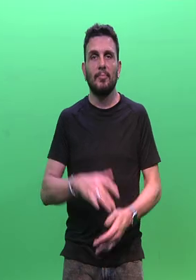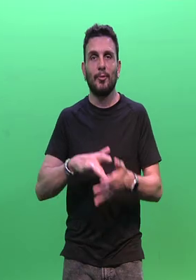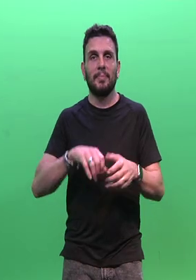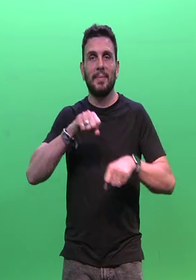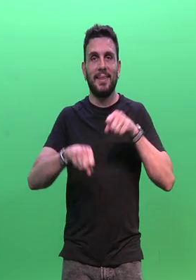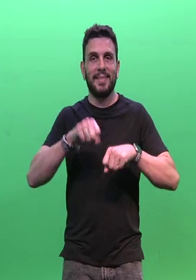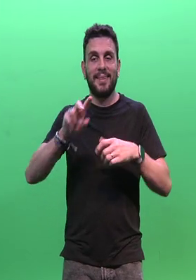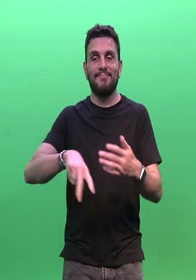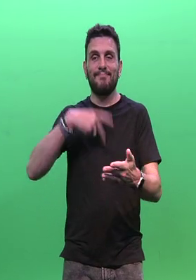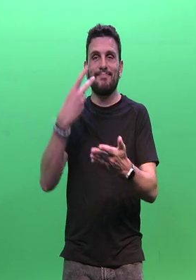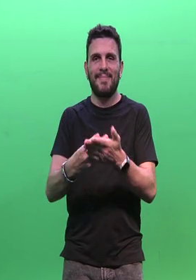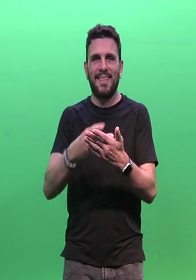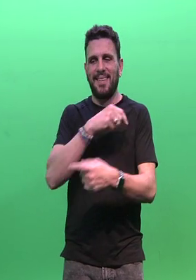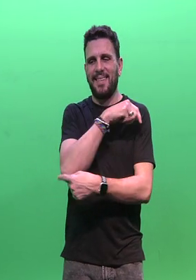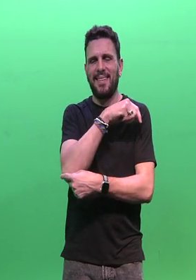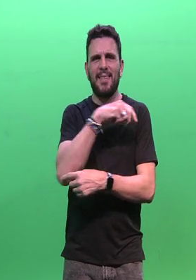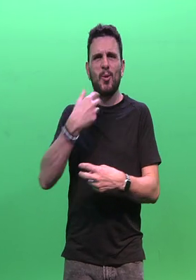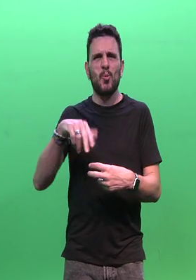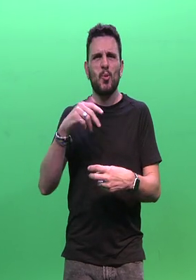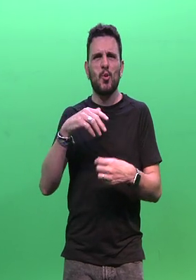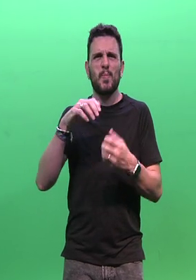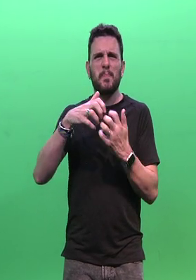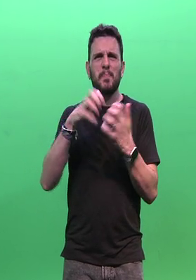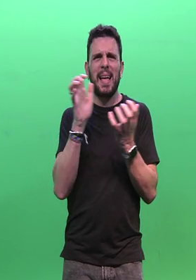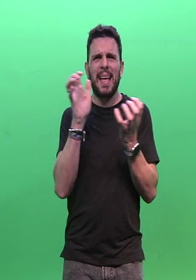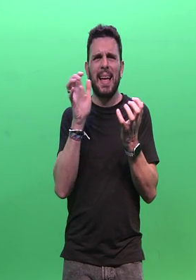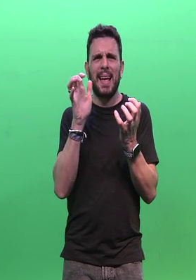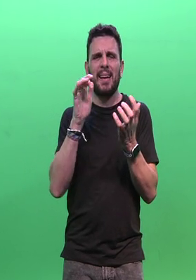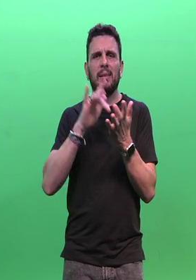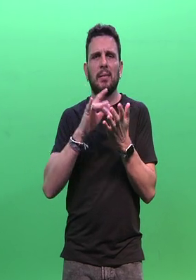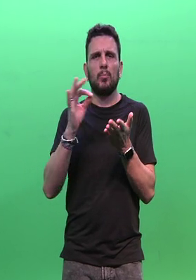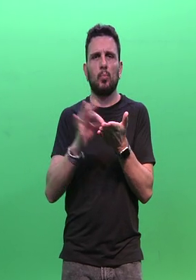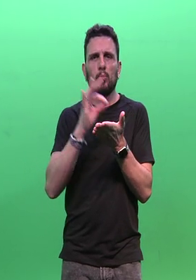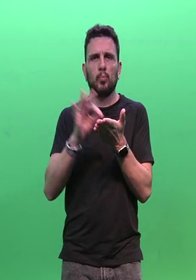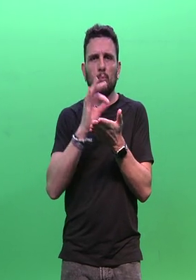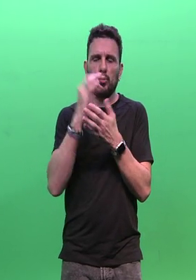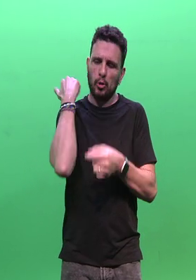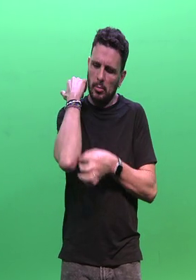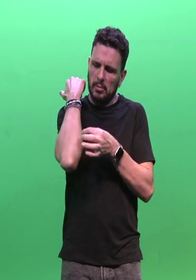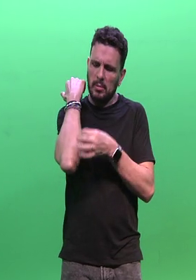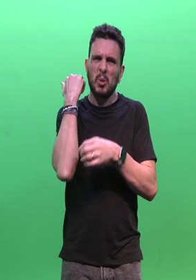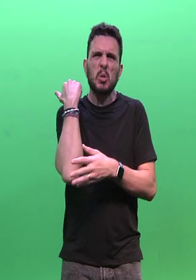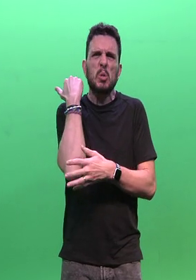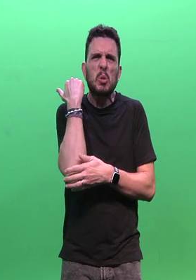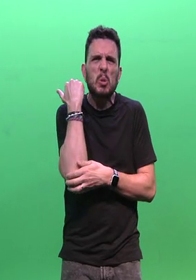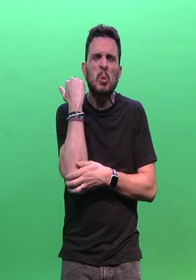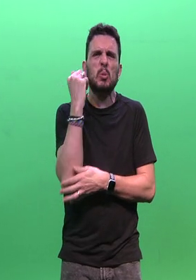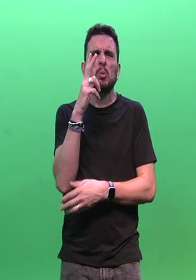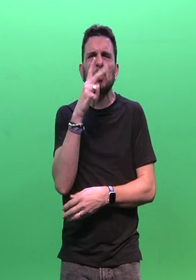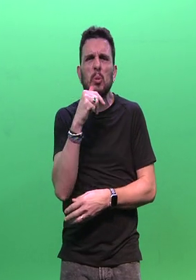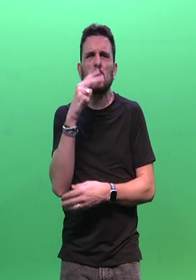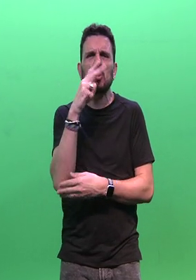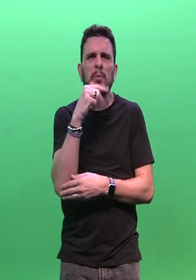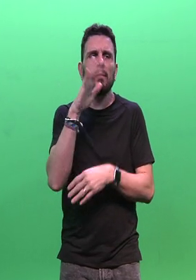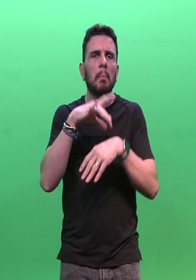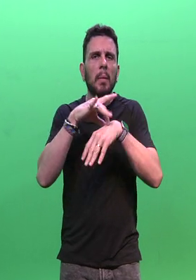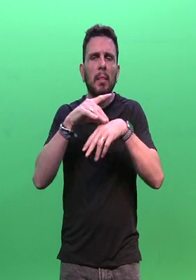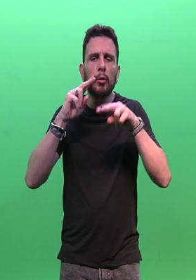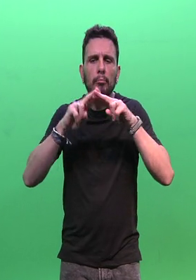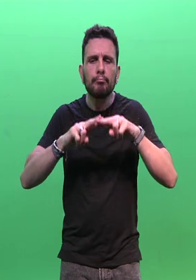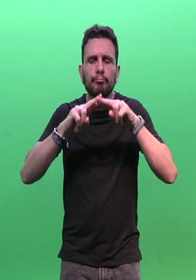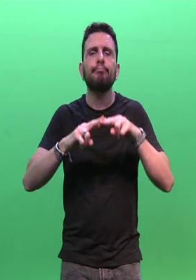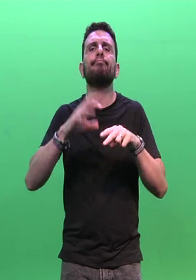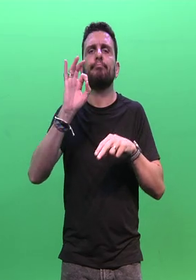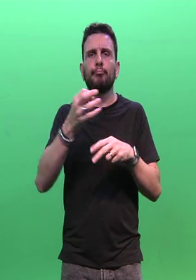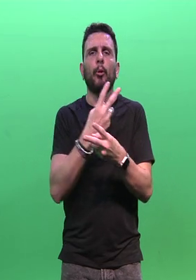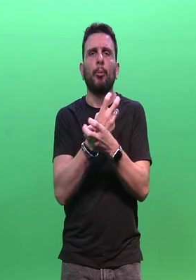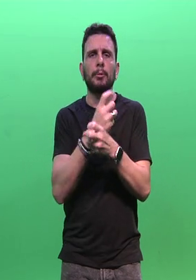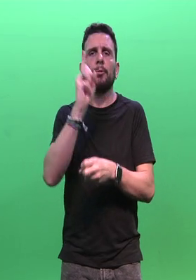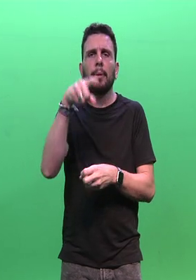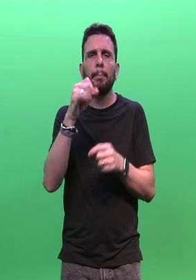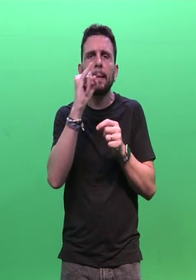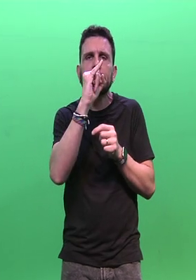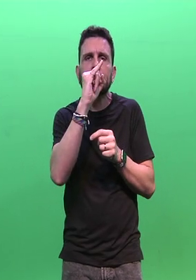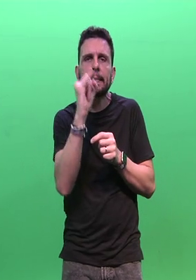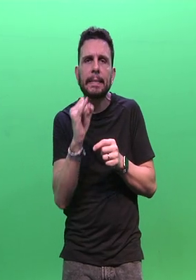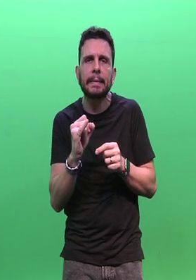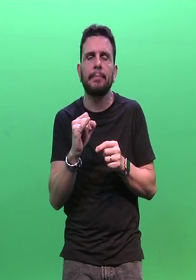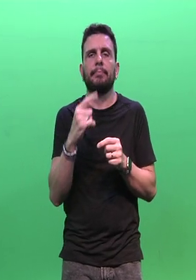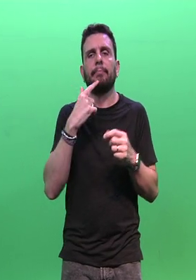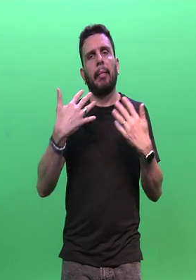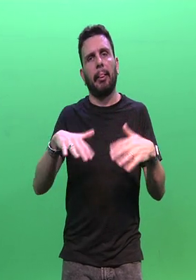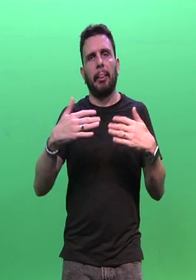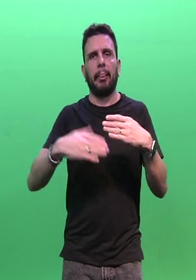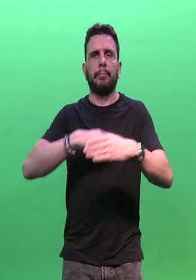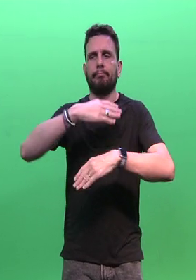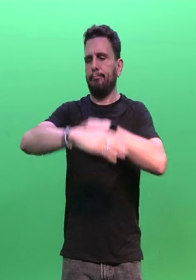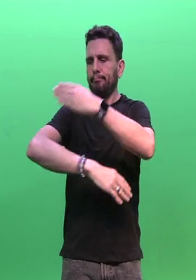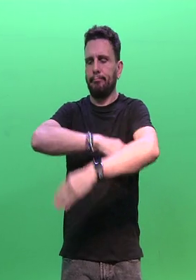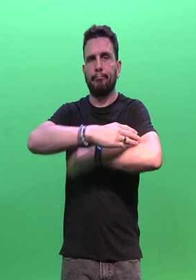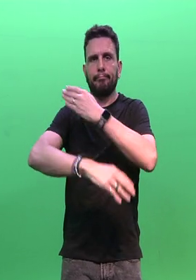Anava amb bicicleta, vaig caure i em vaig donar un cop al colze, se'm va obrir i em van haver de posar punts. Però em feia mal i el metge m'ho va mirar i em va dir que tenia l'os amb una fissura també. Em van haver d'embenar el braç del canell a l'aixella, vaig estar així tres mesos.